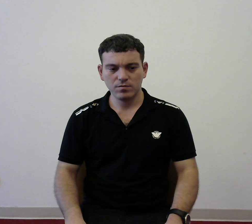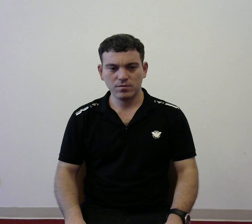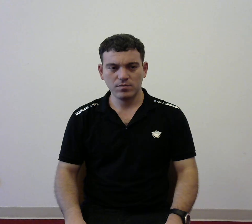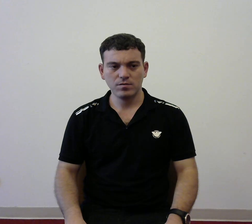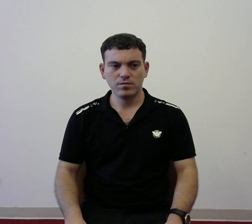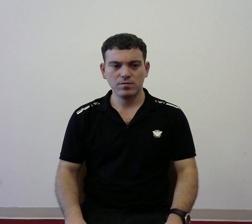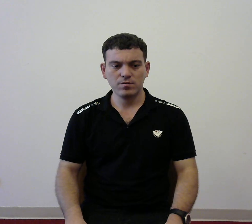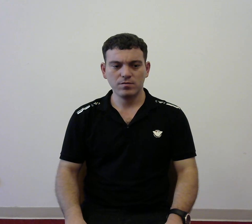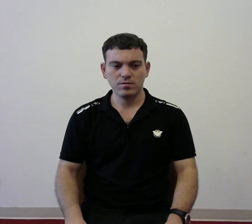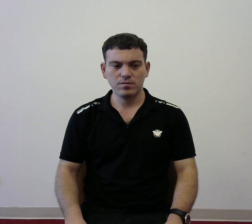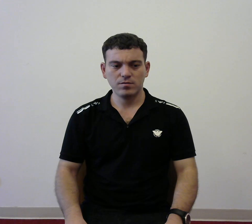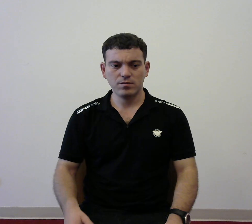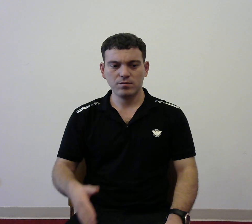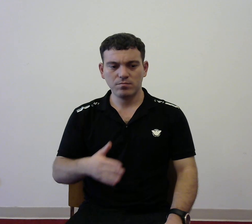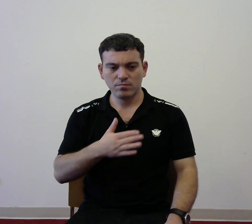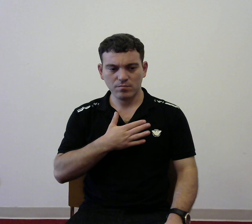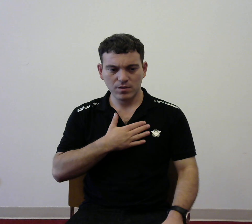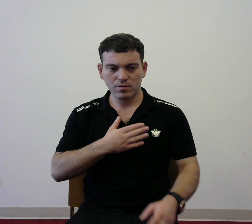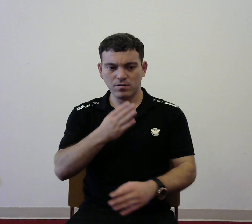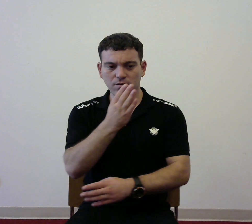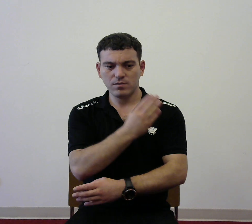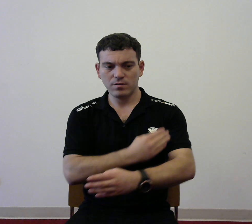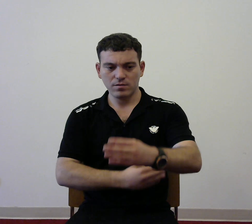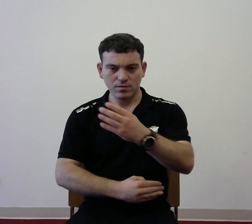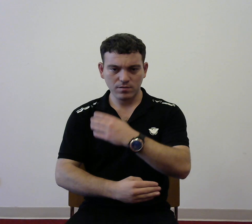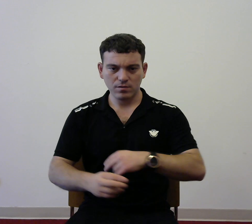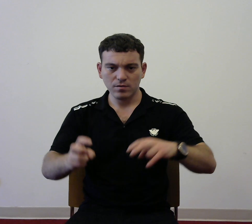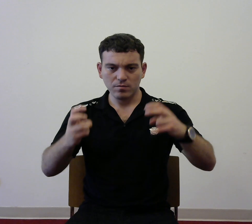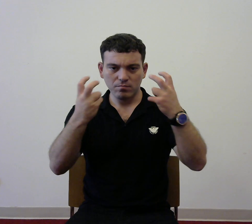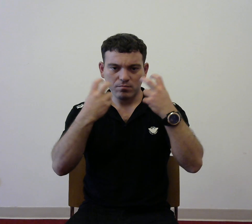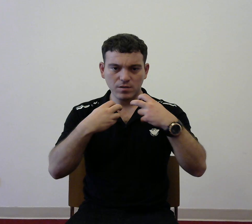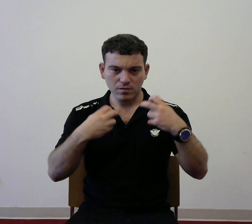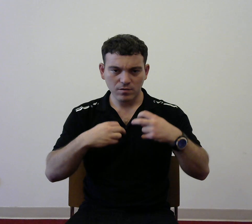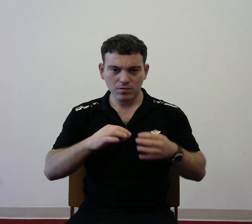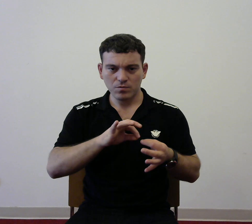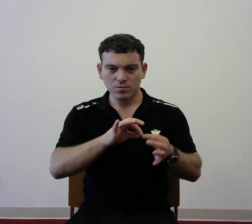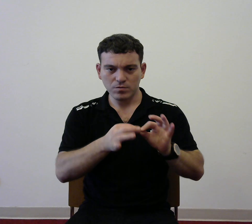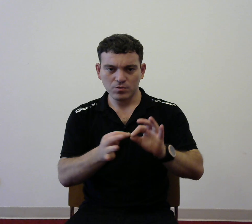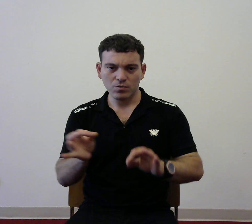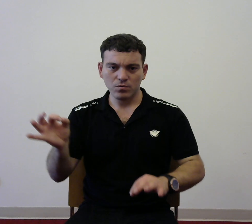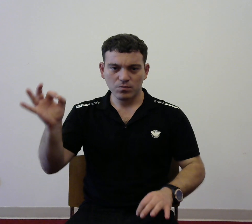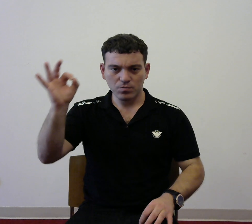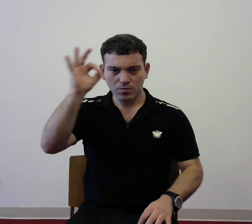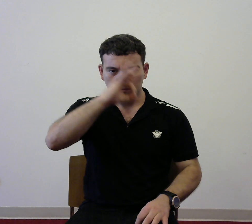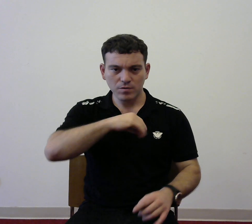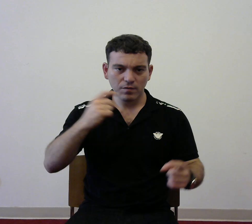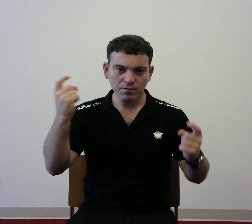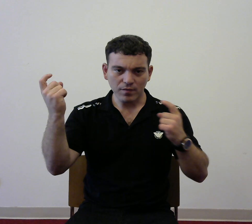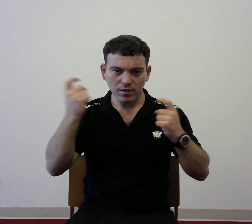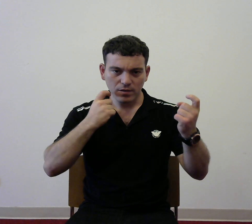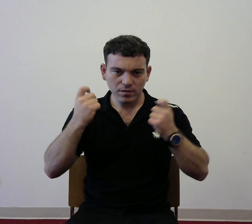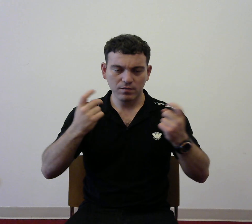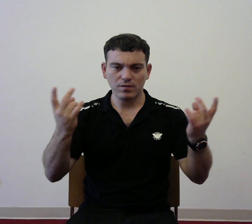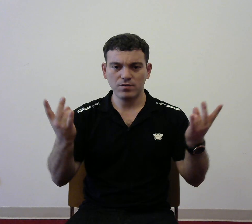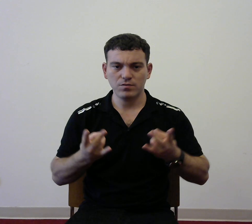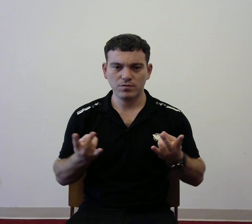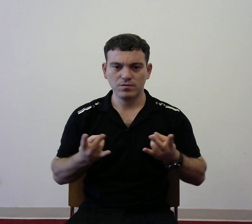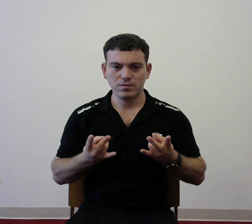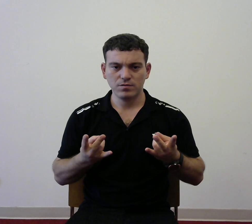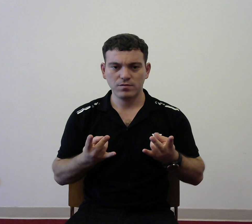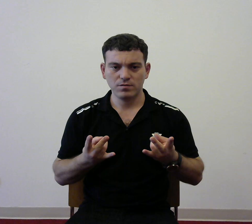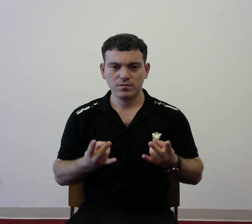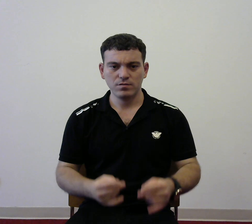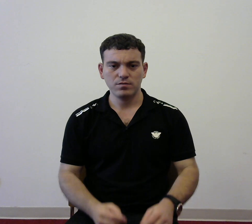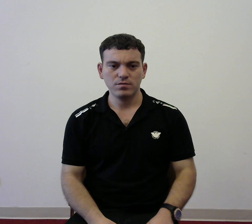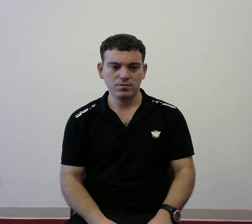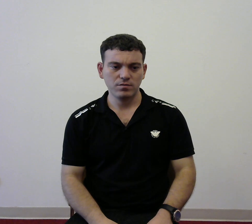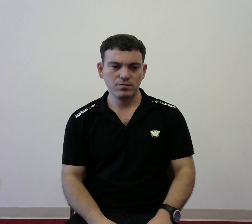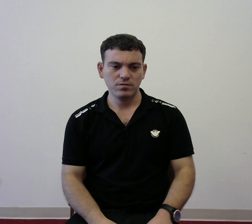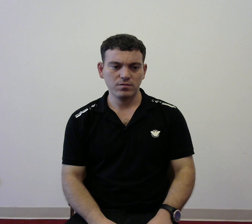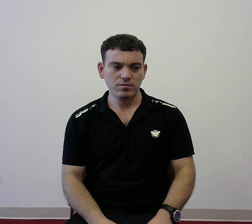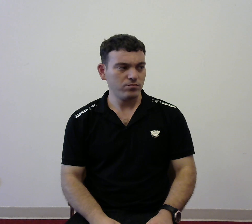Mənə əlillik müayinəsinin nəticəsi barədə məlumat lazımdır